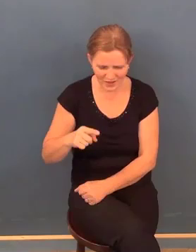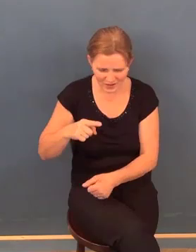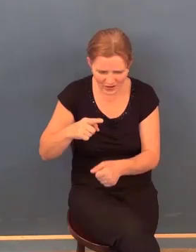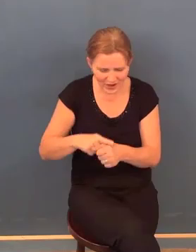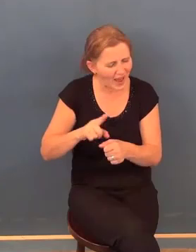Koń...